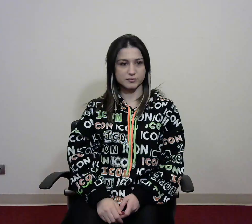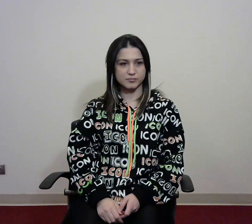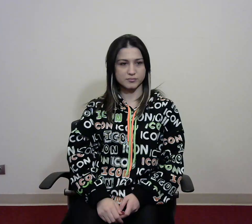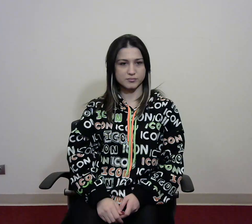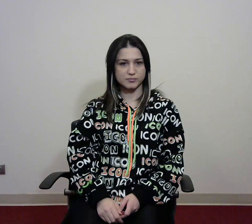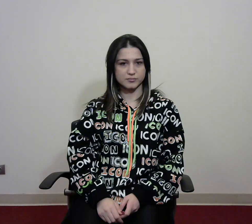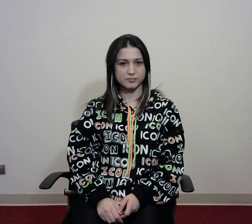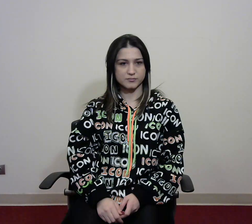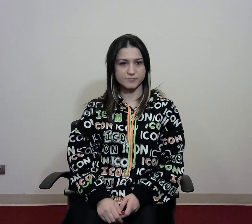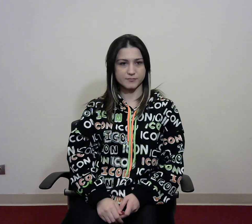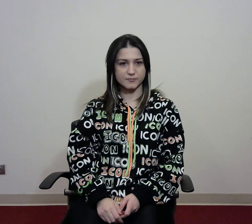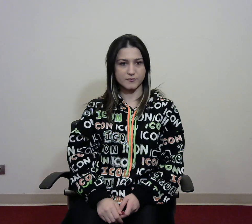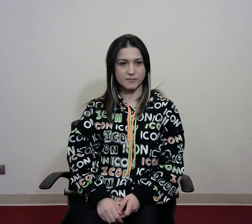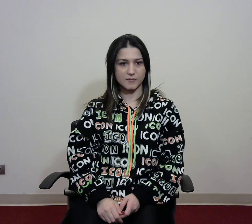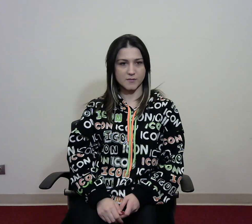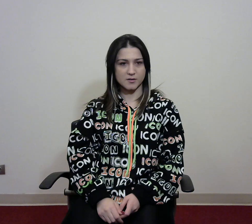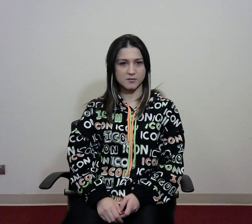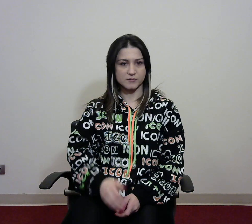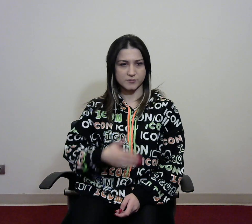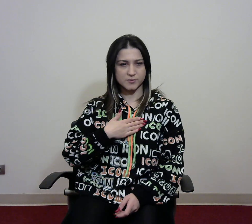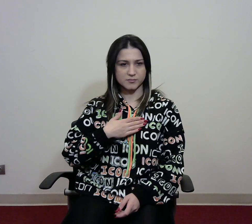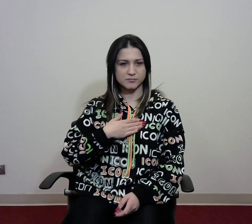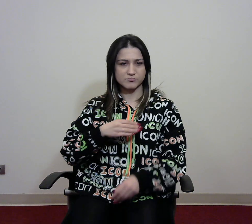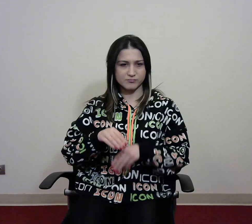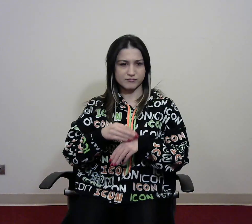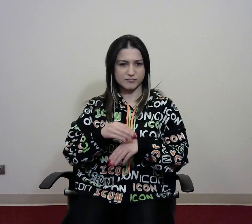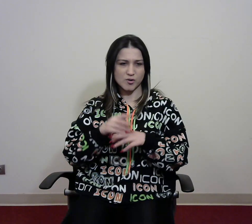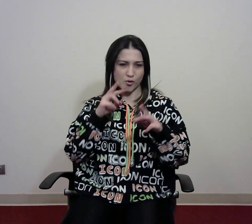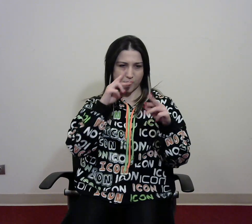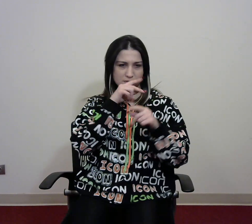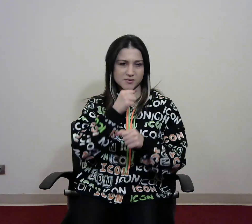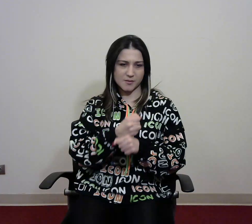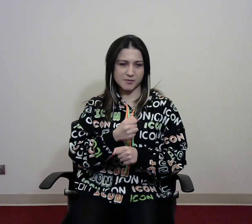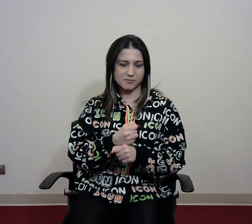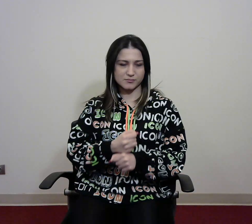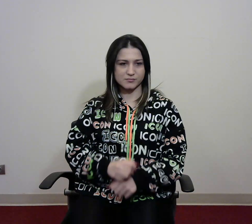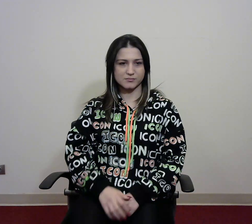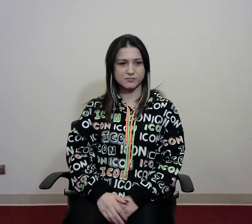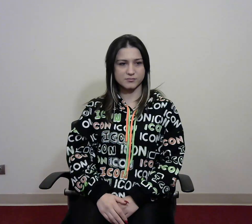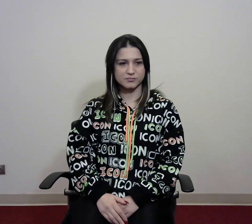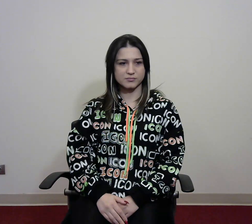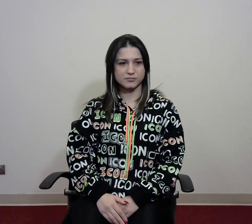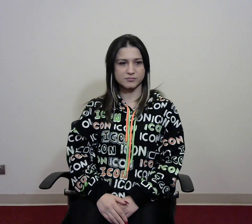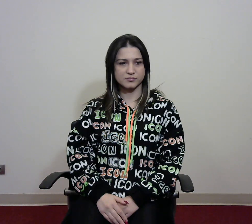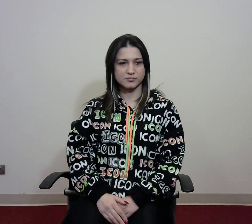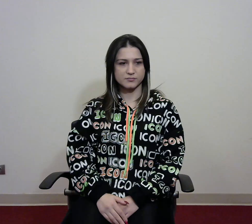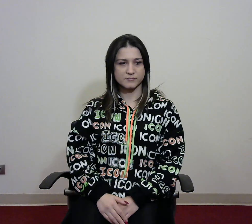Mənim həyat yoldaşım səhv edib